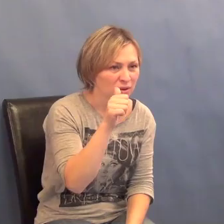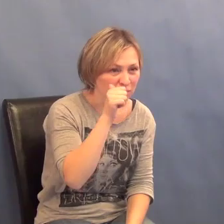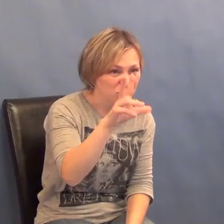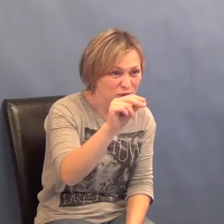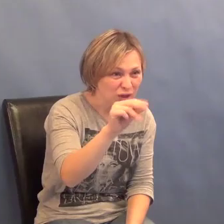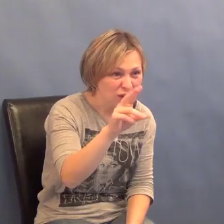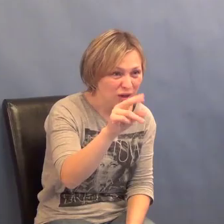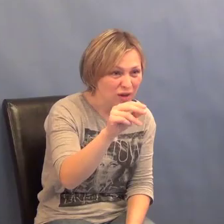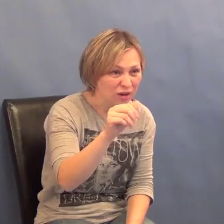Poniedziałek?